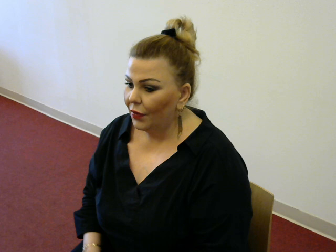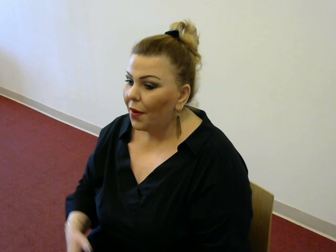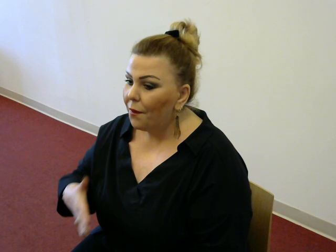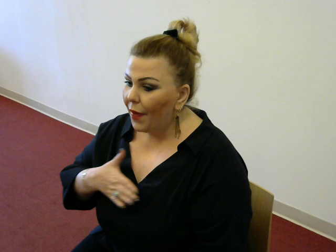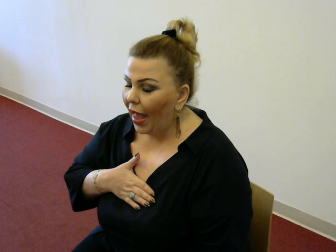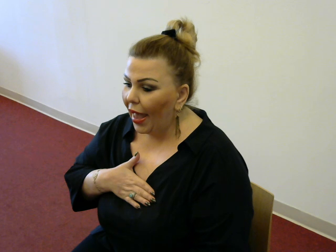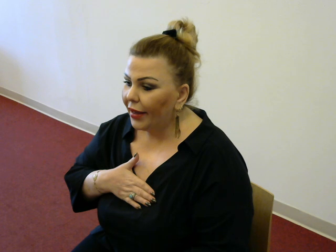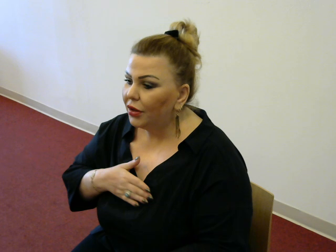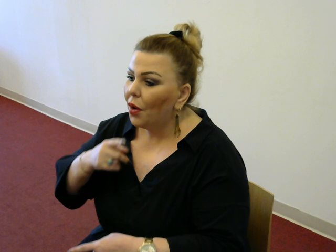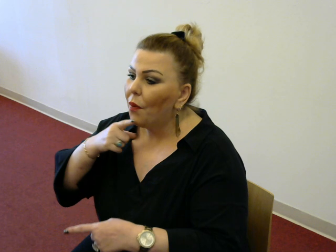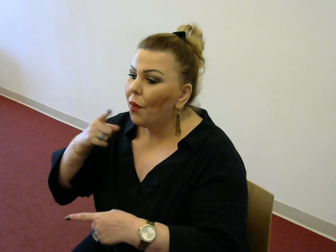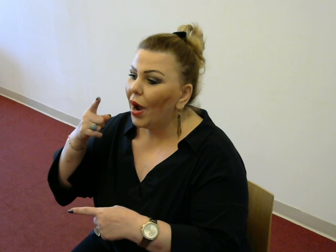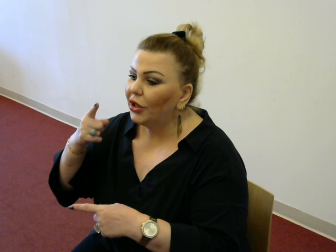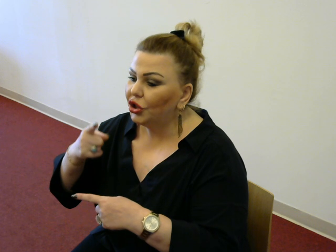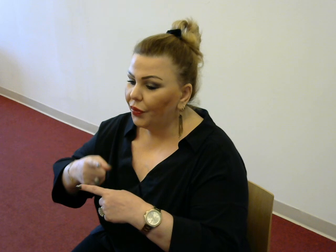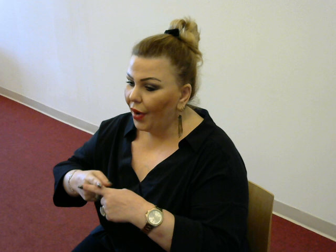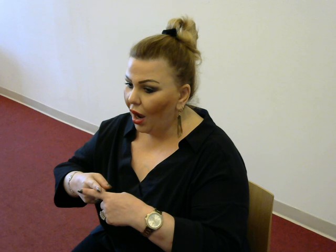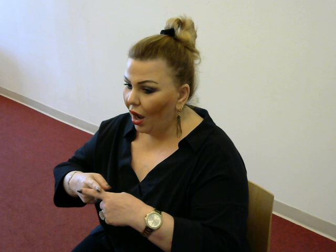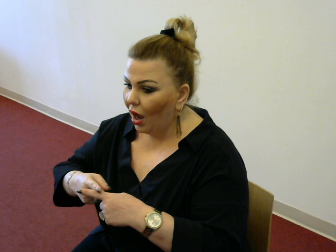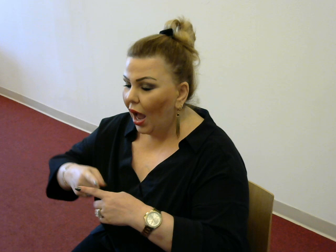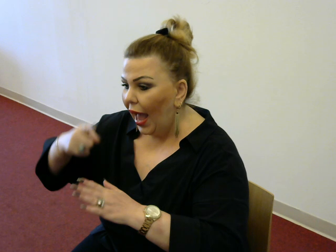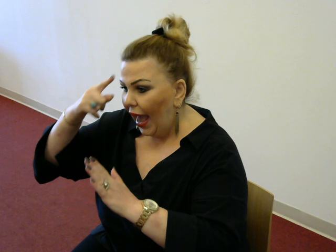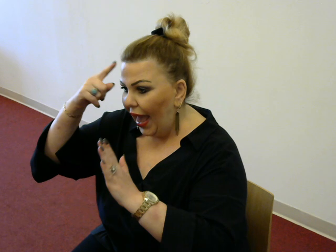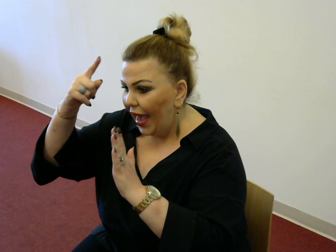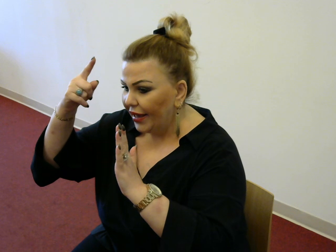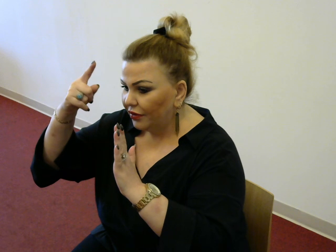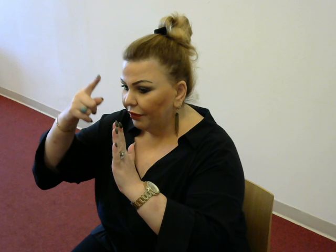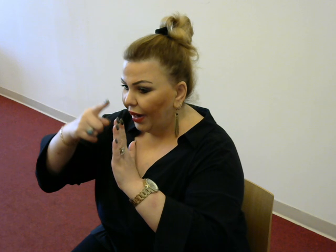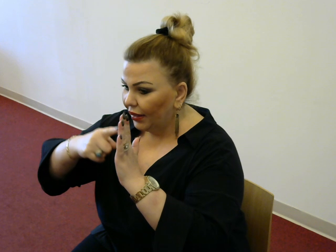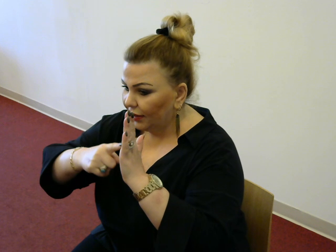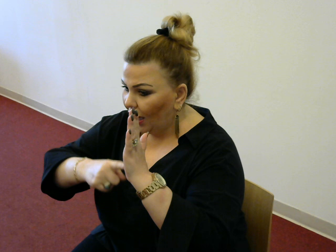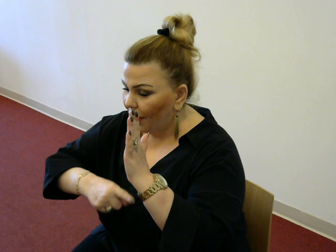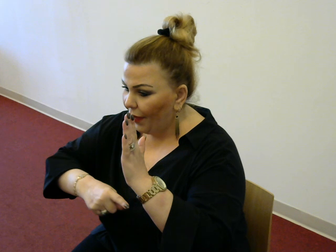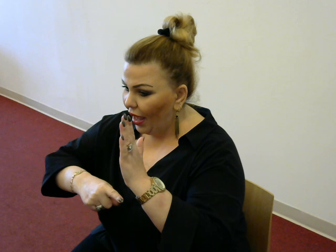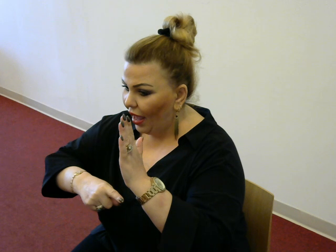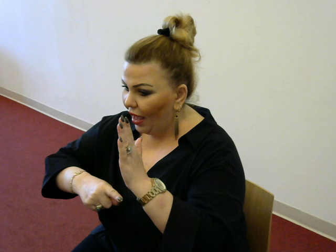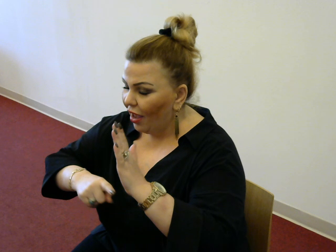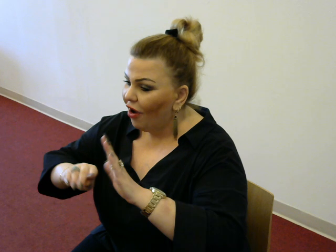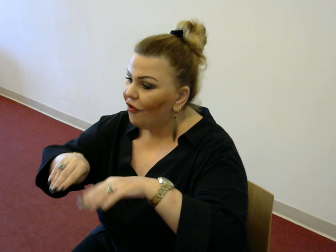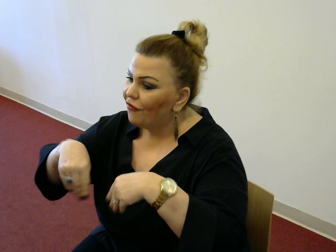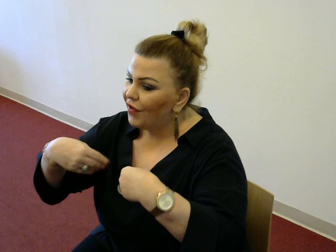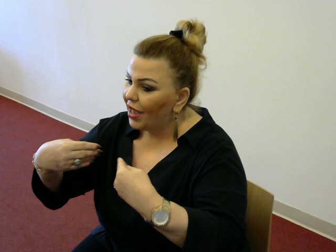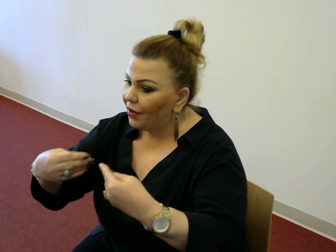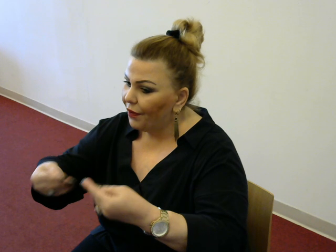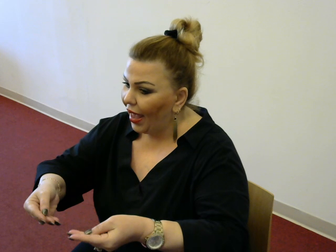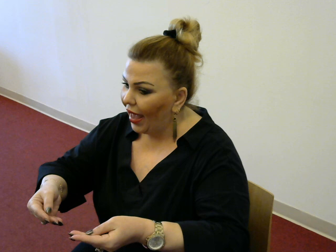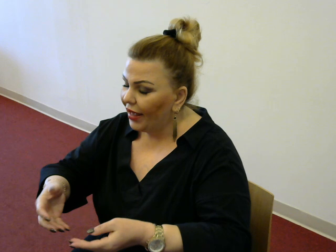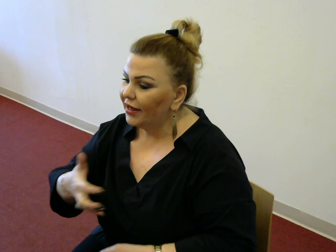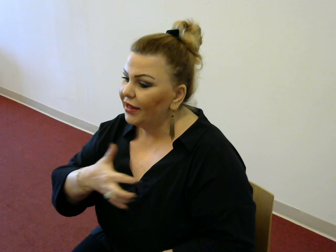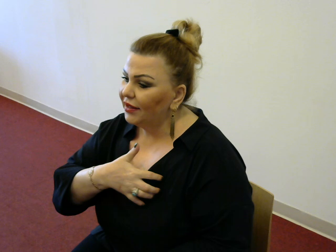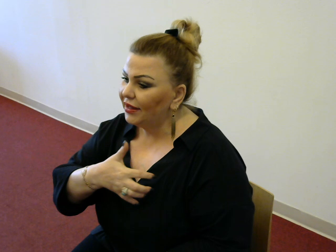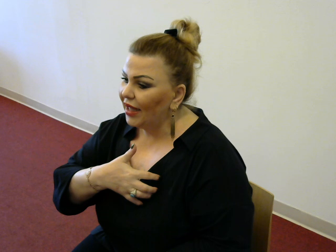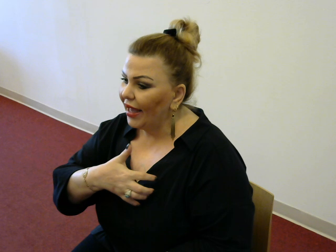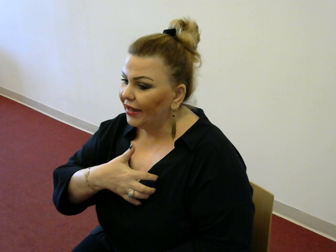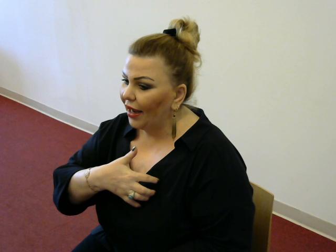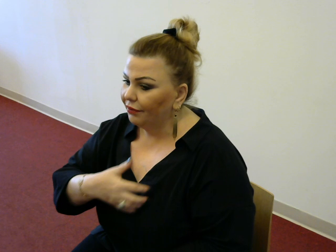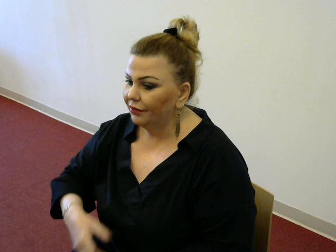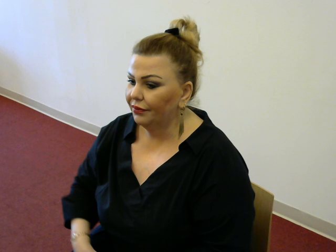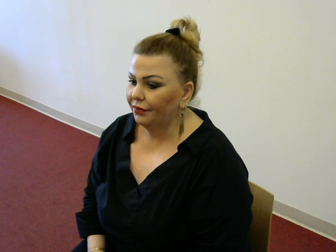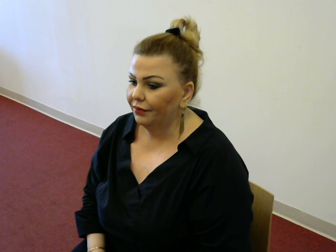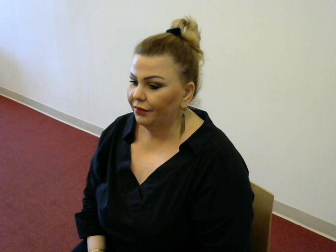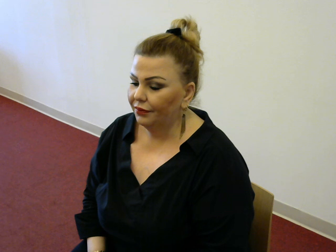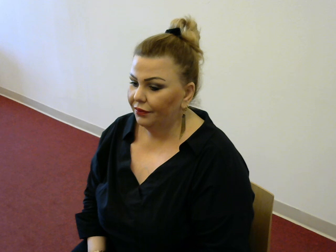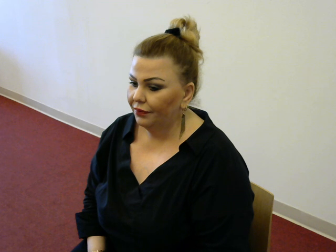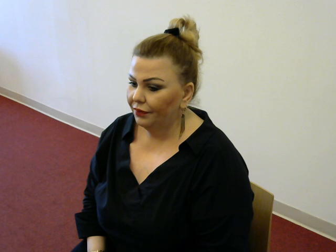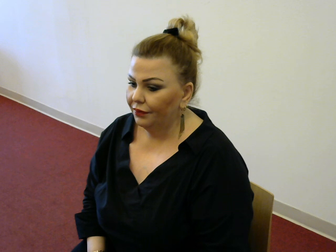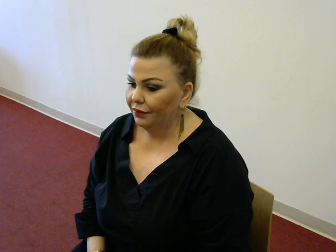Mən bacıma etibarnamə vermək istəyirəm